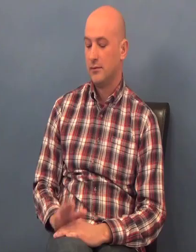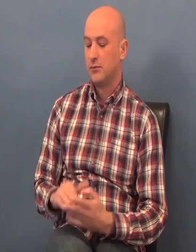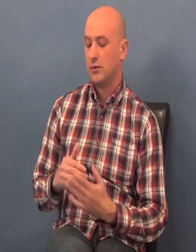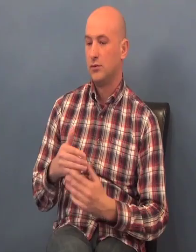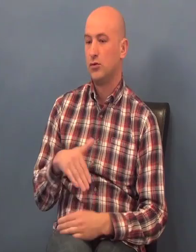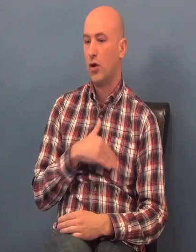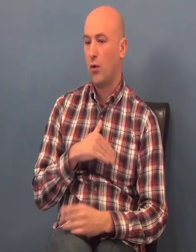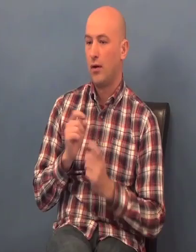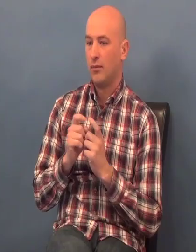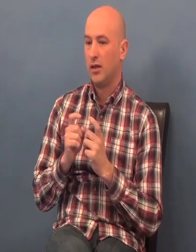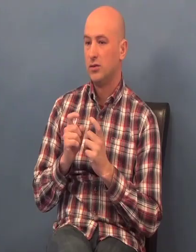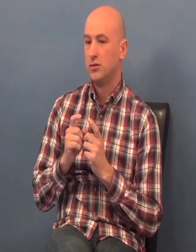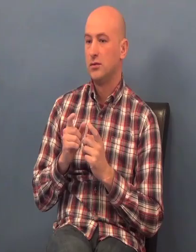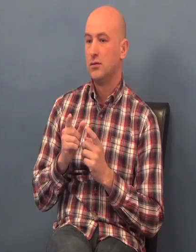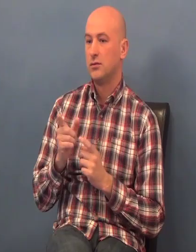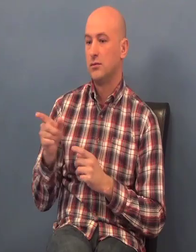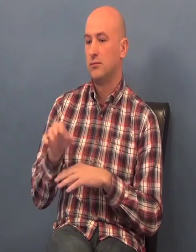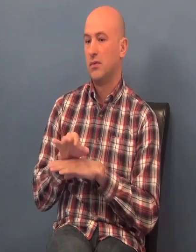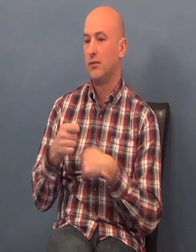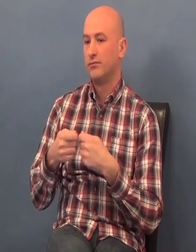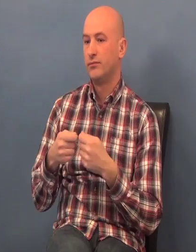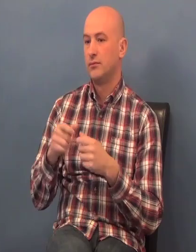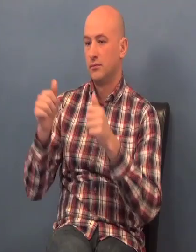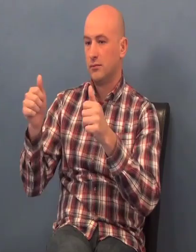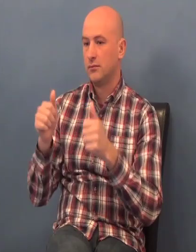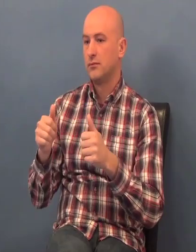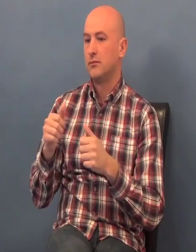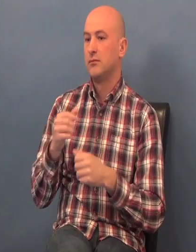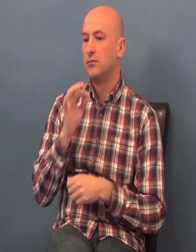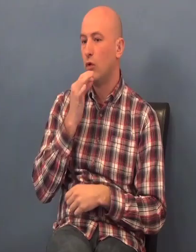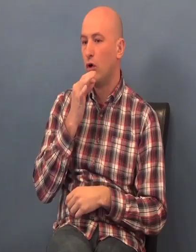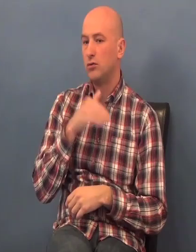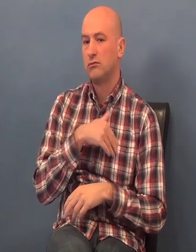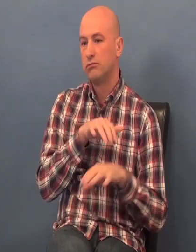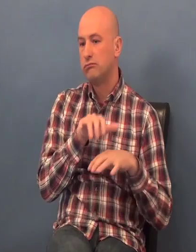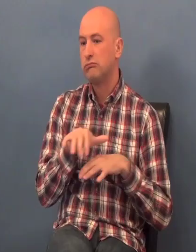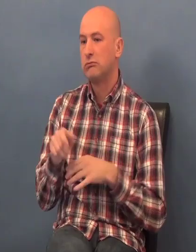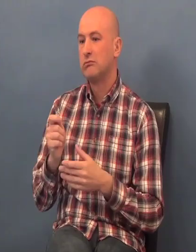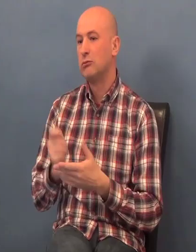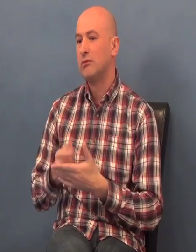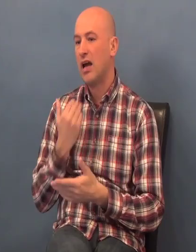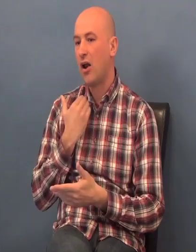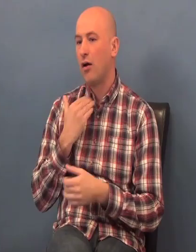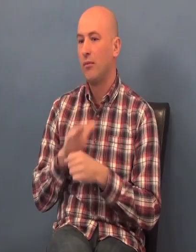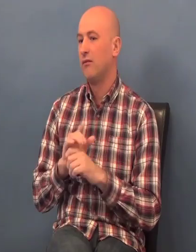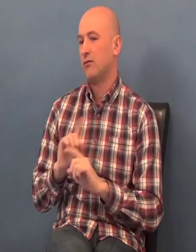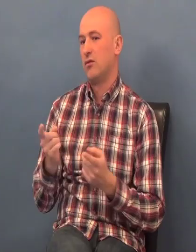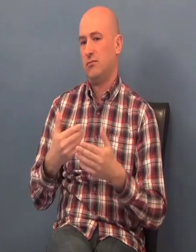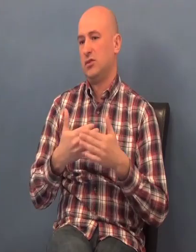Na przykład blisko szkoły jest bar i jest tam wywieszone ogłoszenie, że młodzież nie może kupować alkoholu.